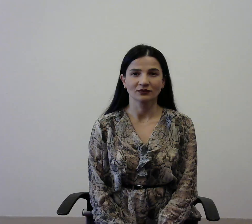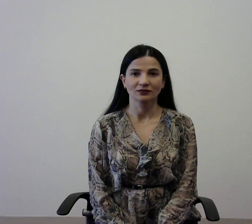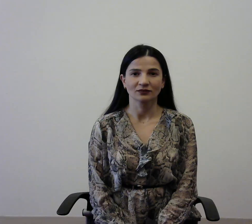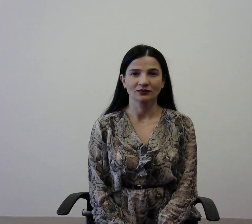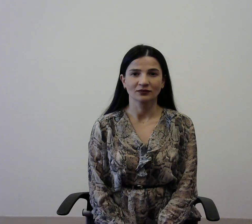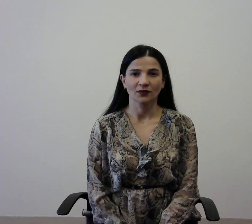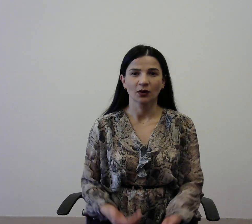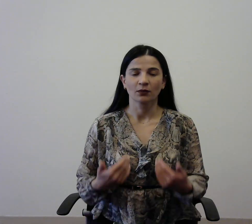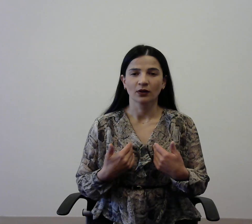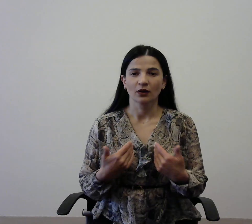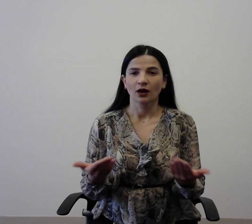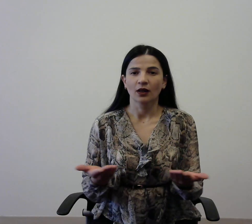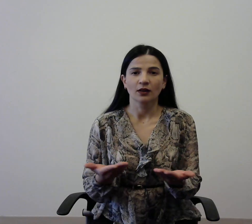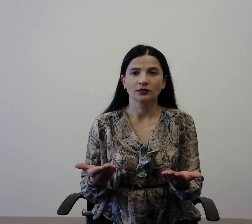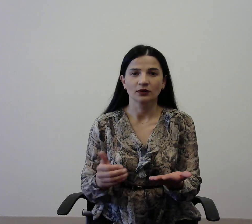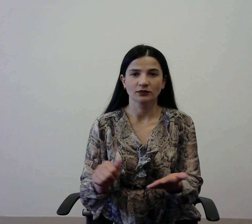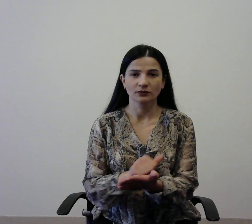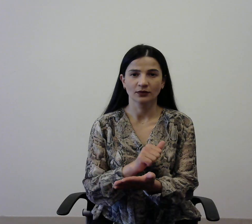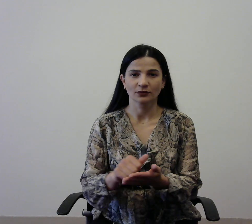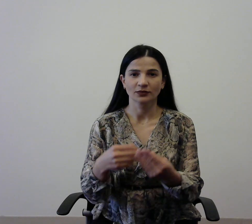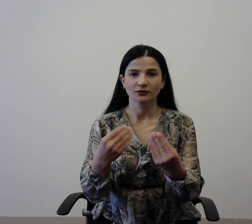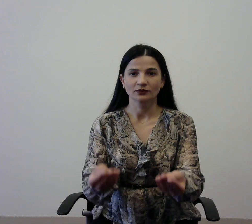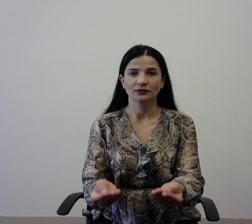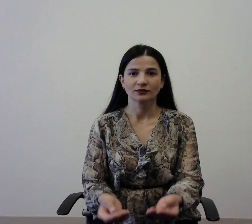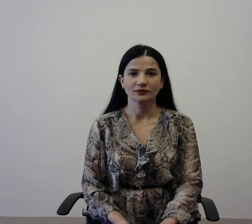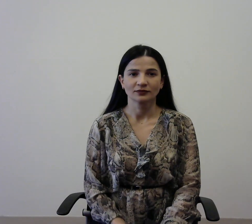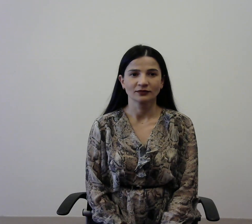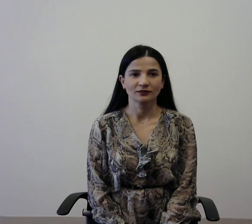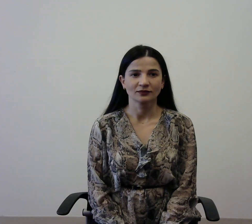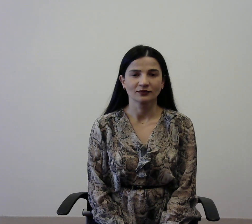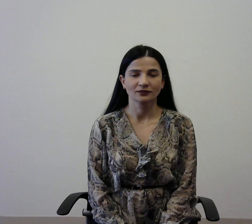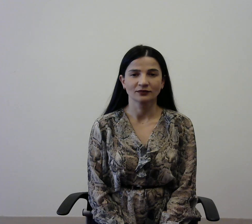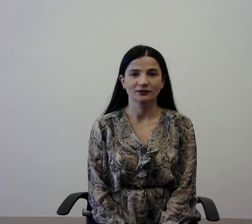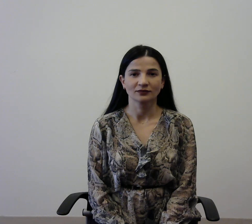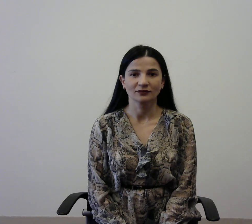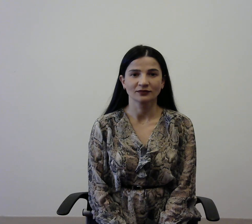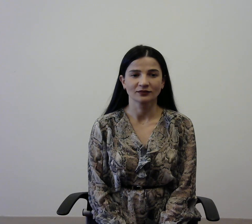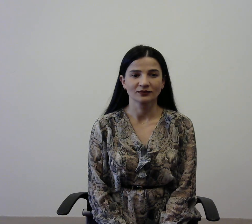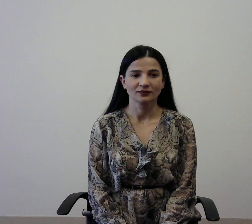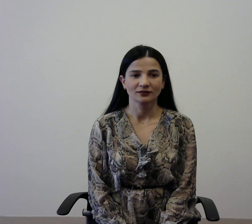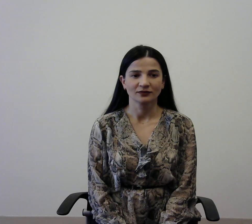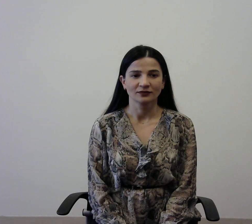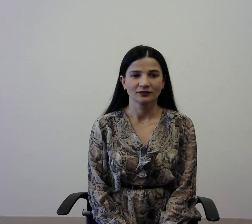Mən hansı sənədləri verməliyəm?